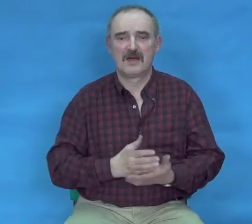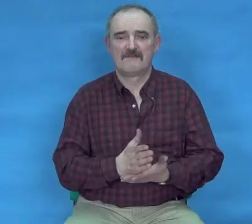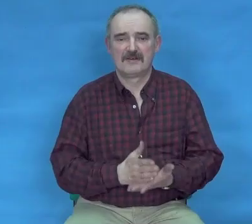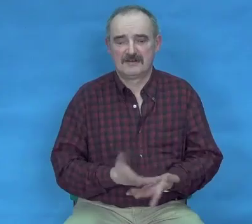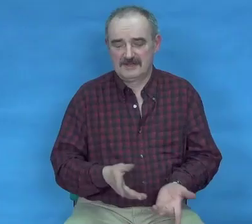Może to kwestia wiary.